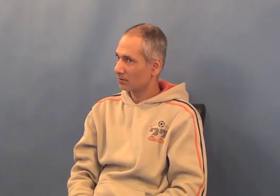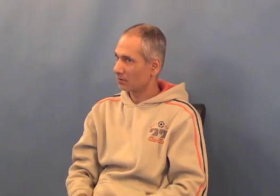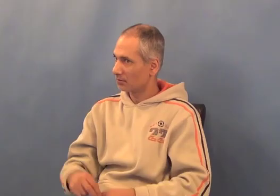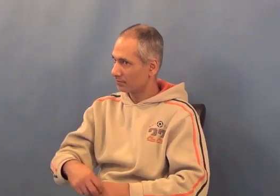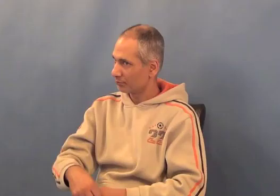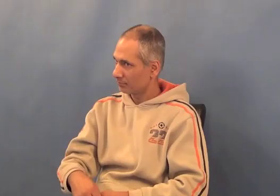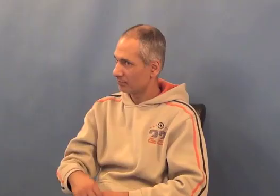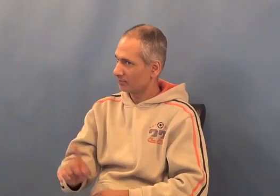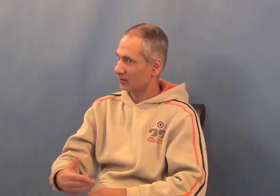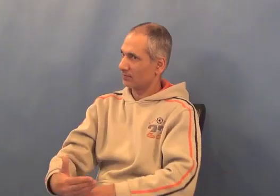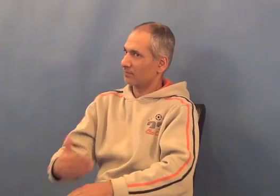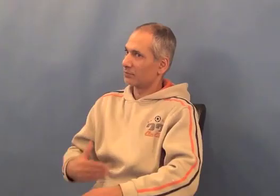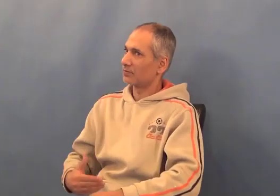Nie wchodzić przed tym, tylko za tym.